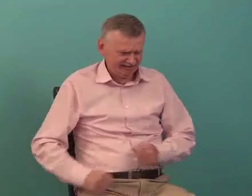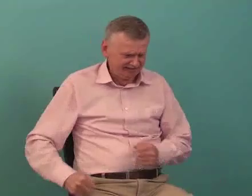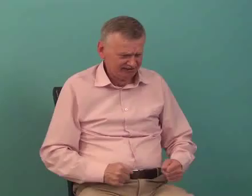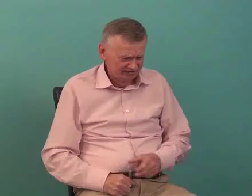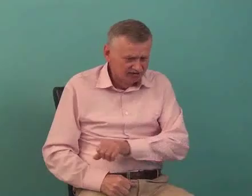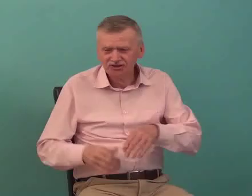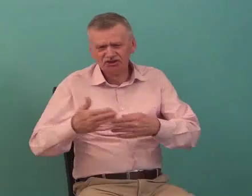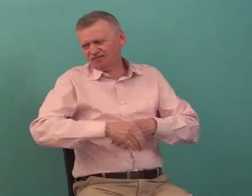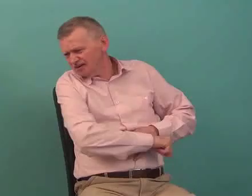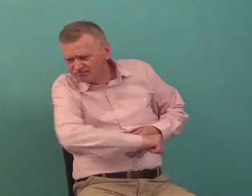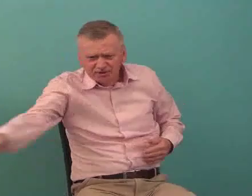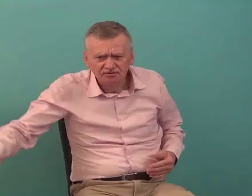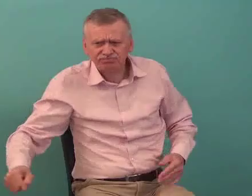Otwiera drzwi.